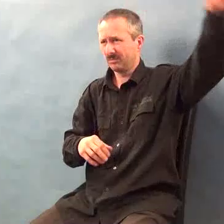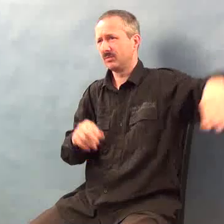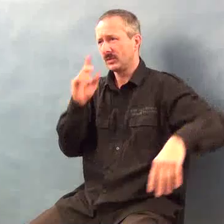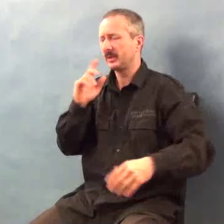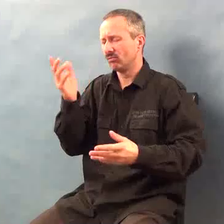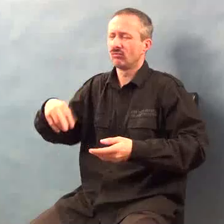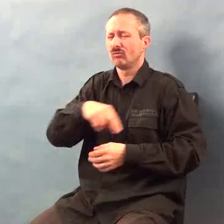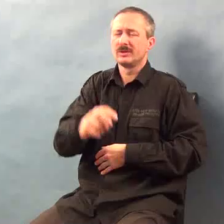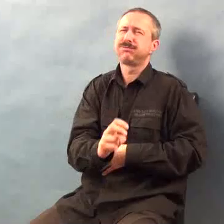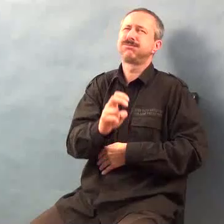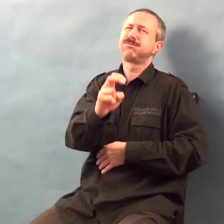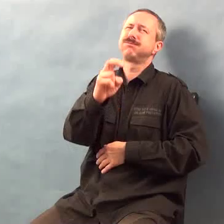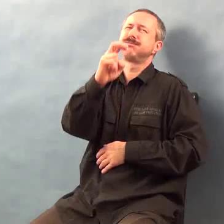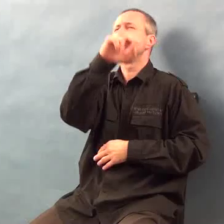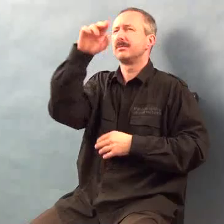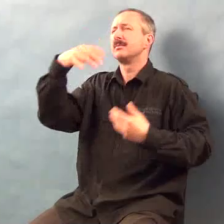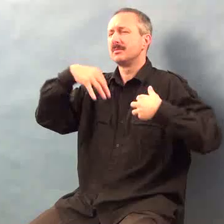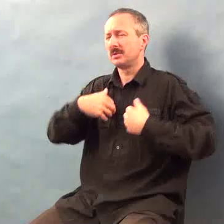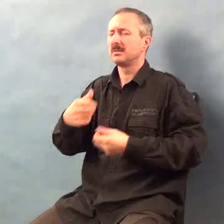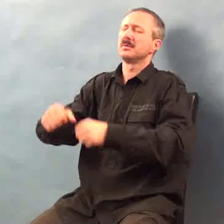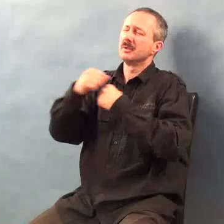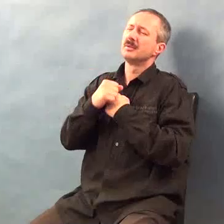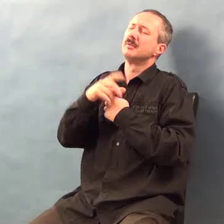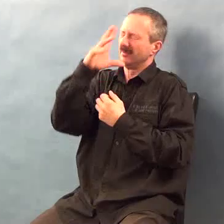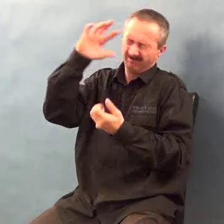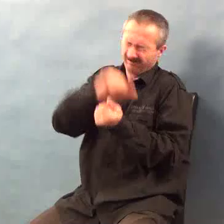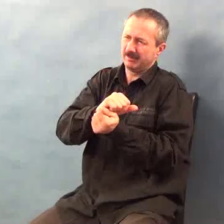Mężczyzna idzie, wjeżdża na górę windą, zmęczony przykrywa się kołdrą i natychmiast zasypia.